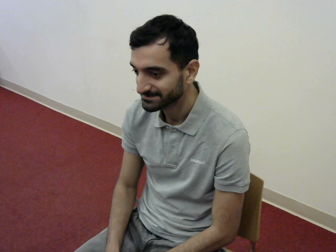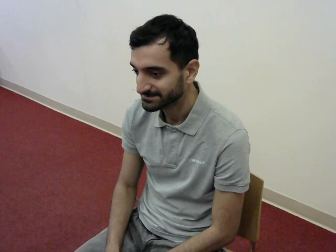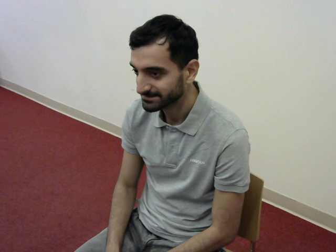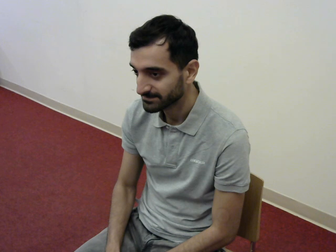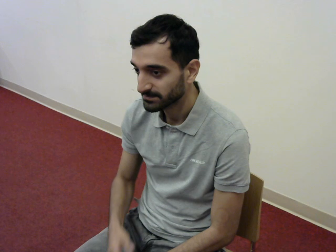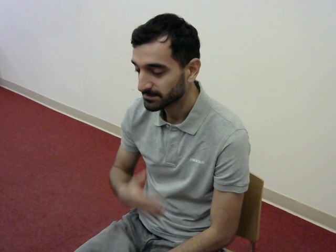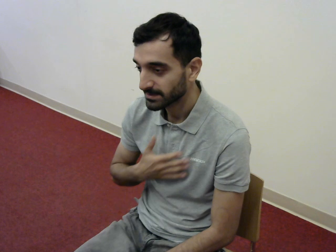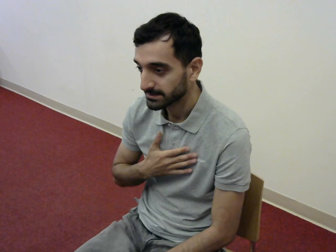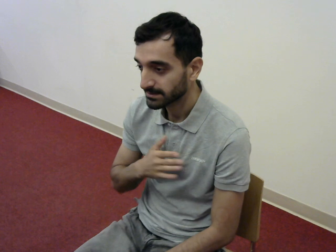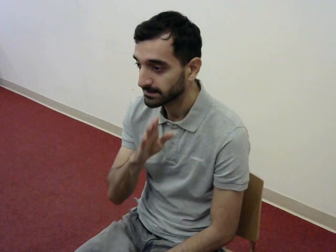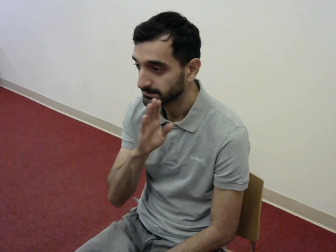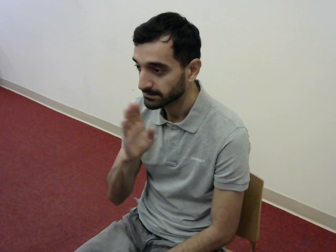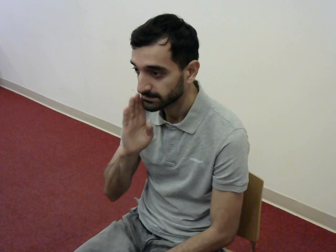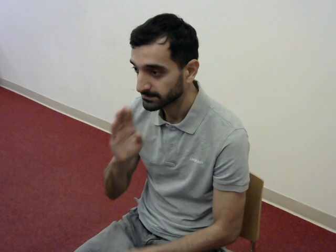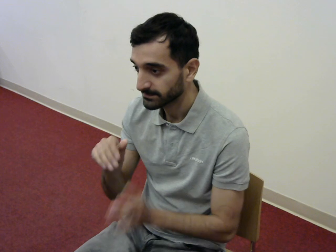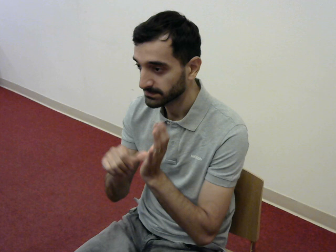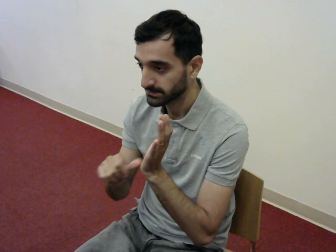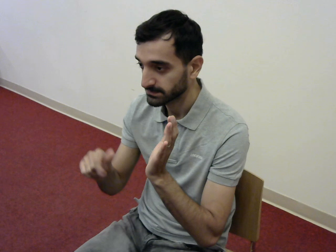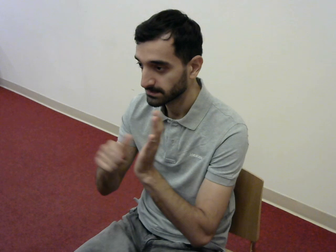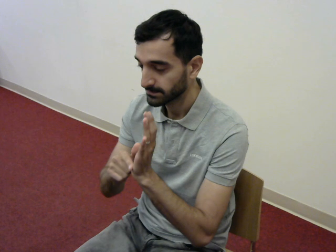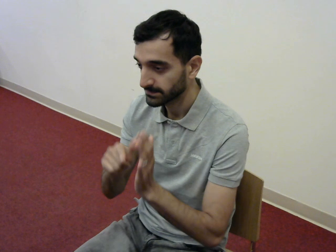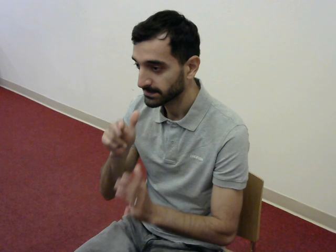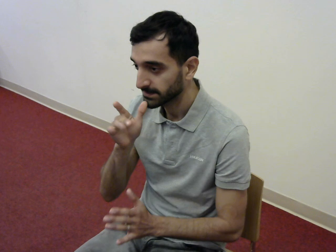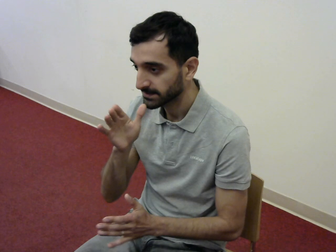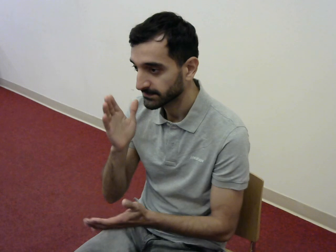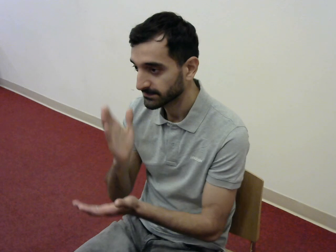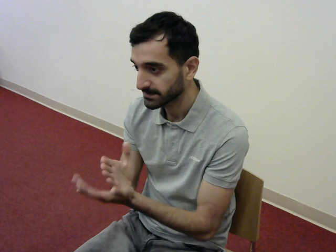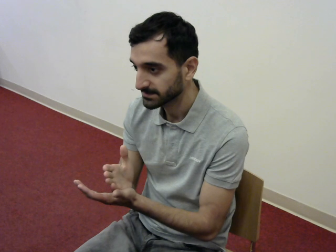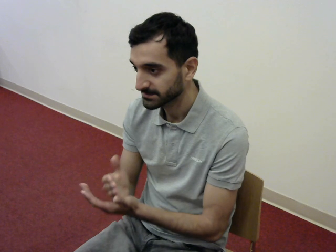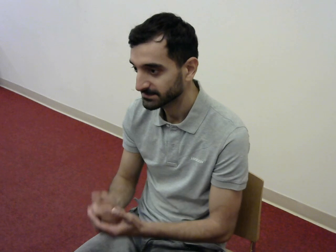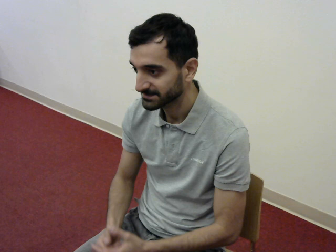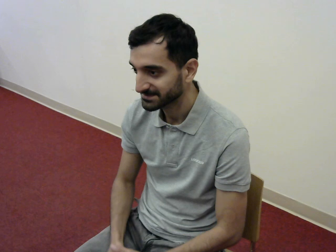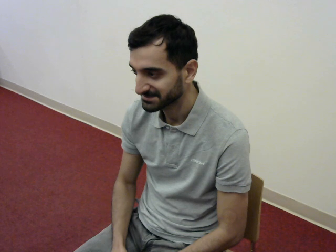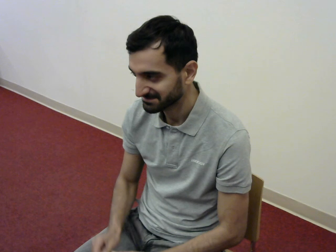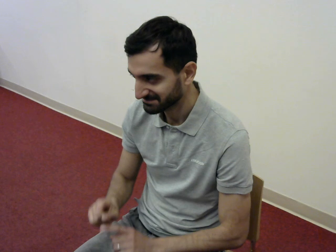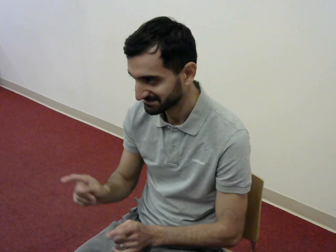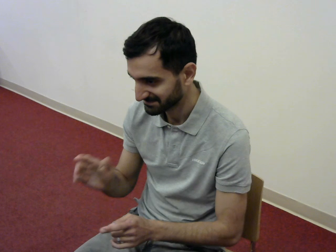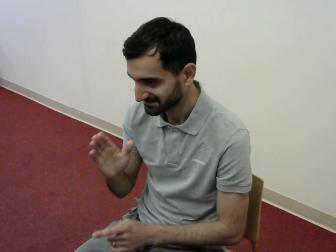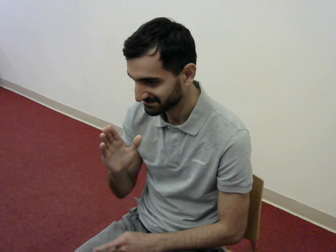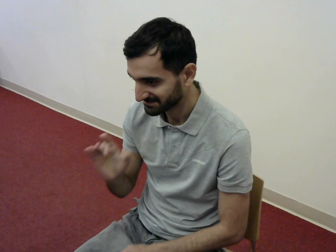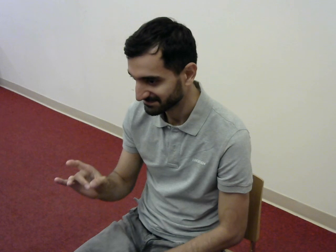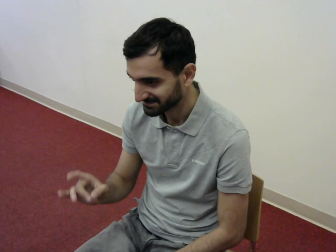Mənim anamın 67 yaşı var